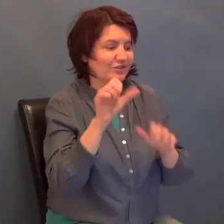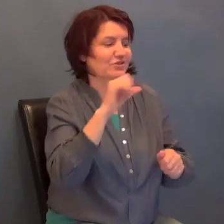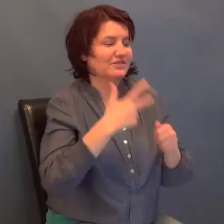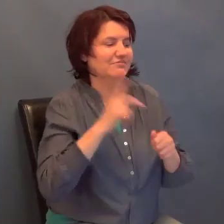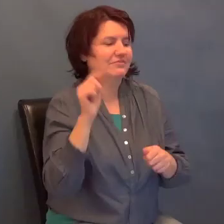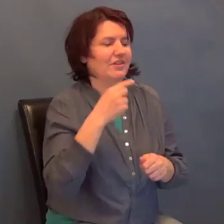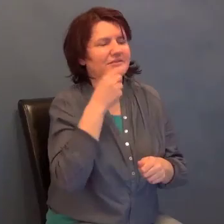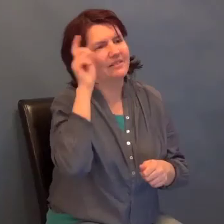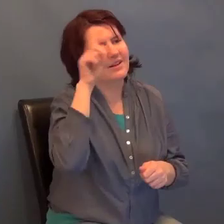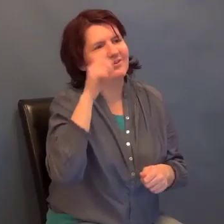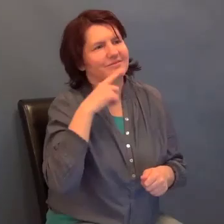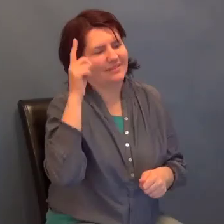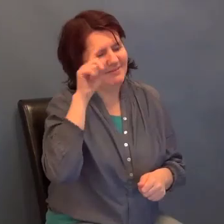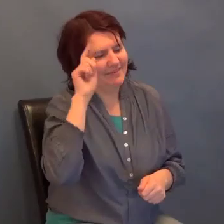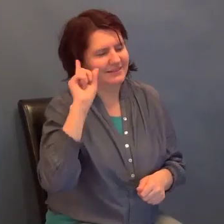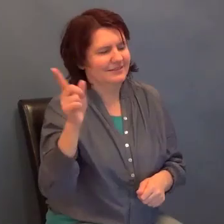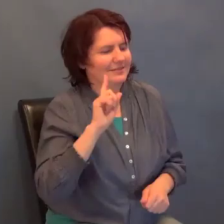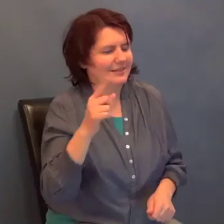Do szóstej, a o szóstej trzydzieści mam niemiecki.